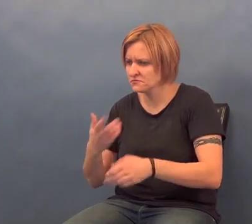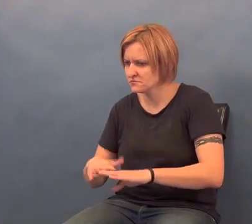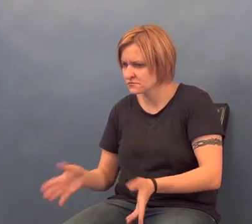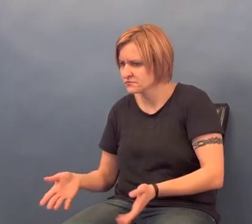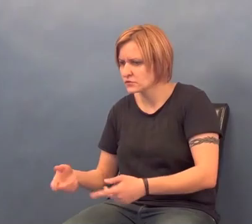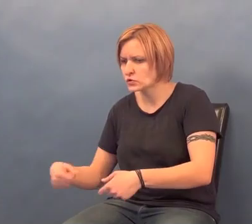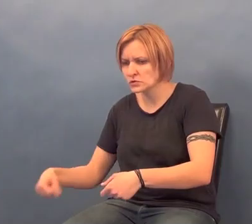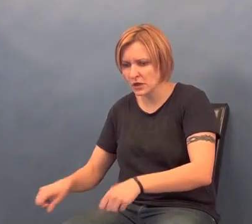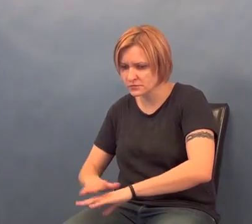Zakaz skuterów.